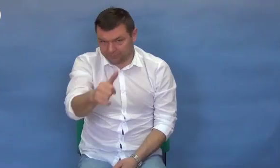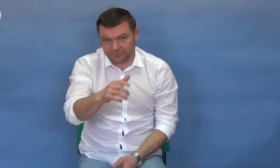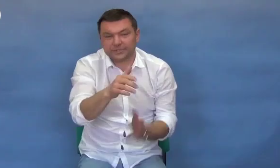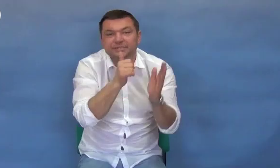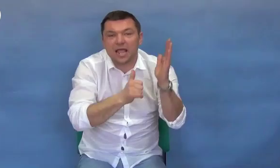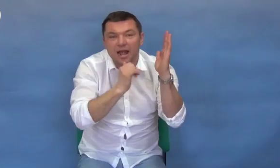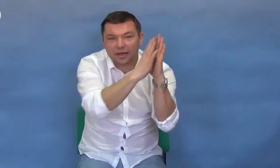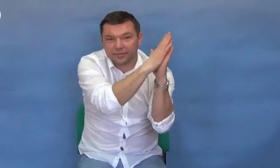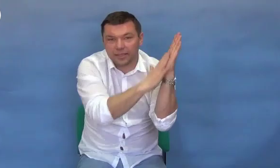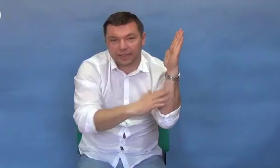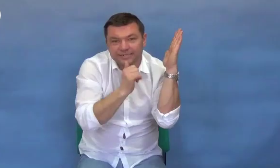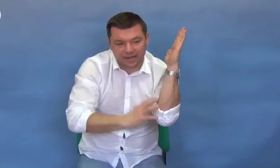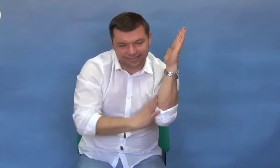Ściana porośnięta na zielono.